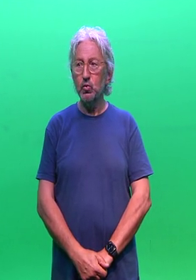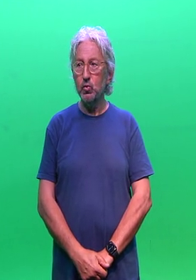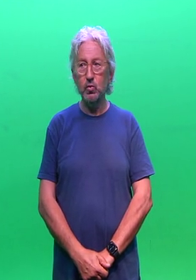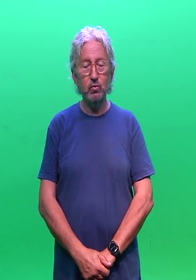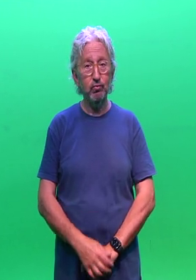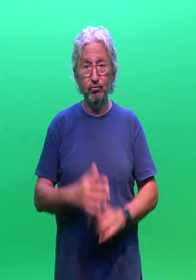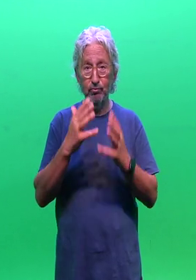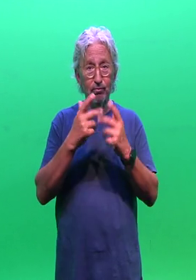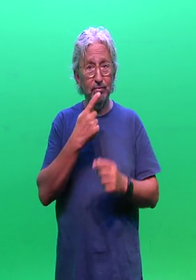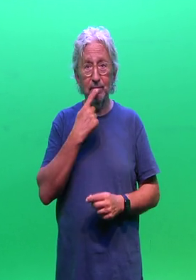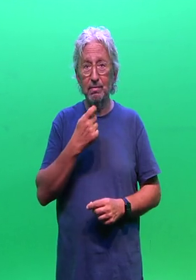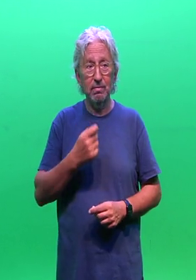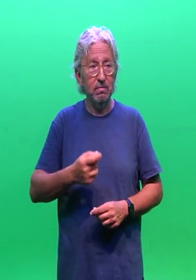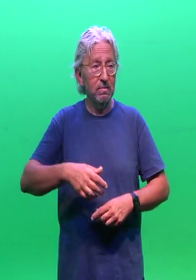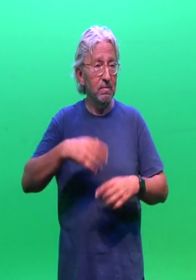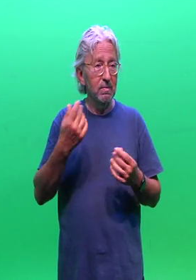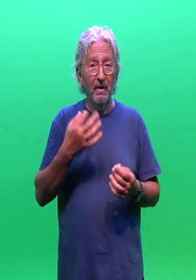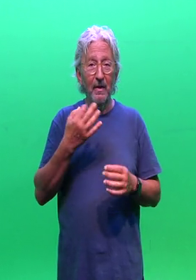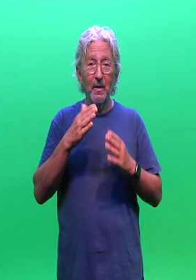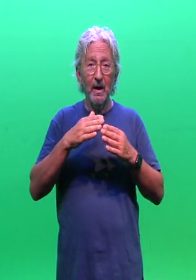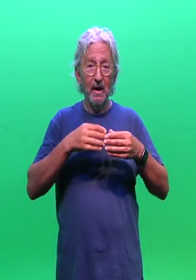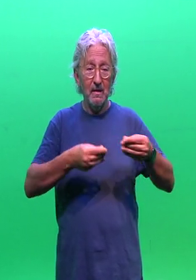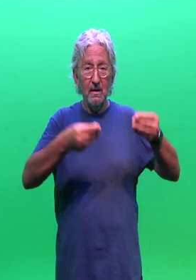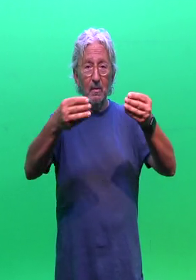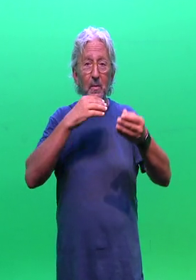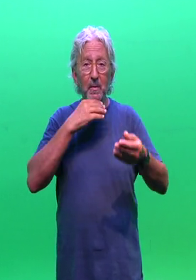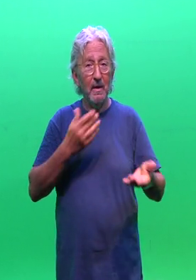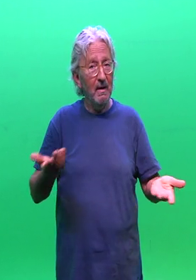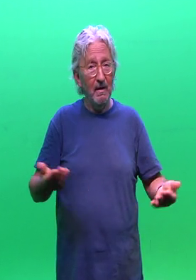És difícil de calcular! Hauria de portar el full que tinc a casa.